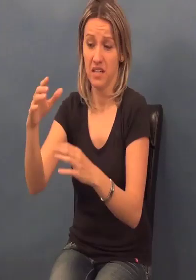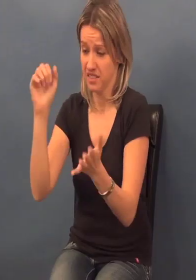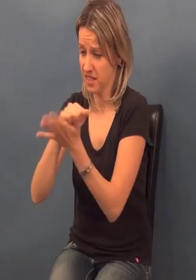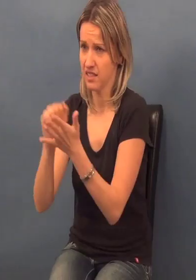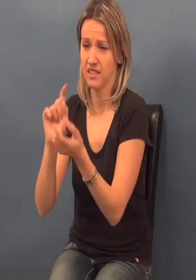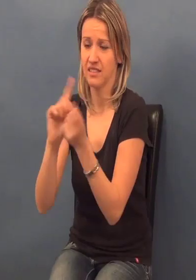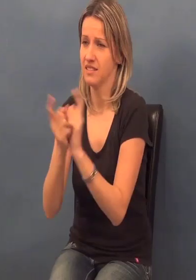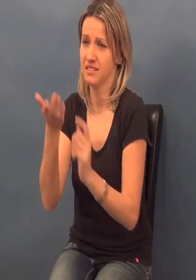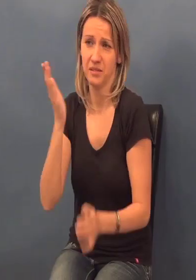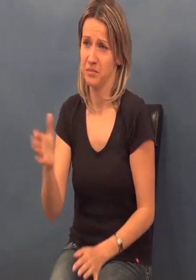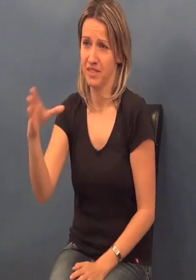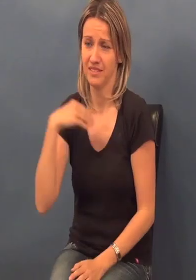Są zajęte, więc nie będzie spotkania.